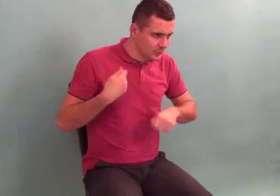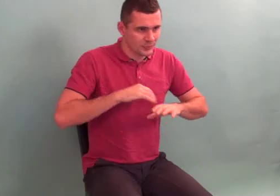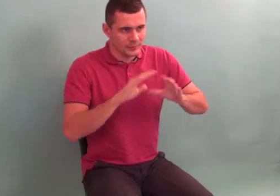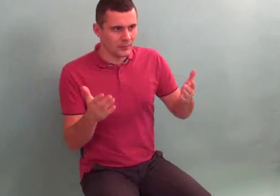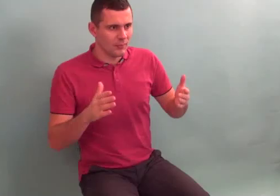Jest gotowy.